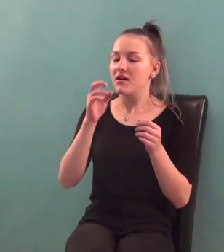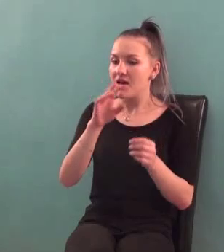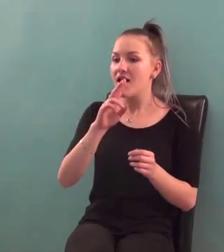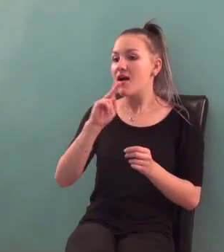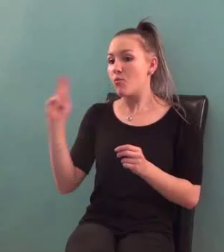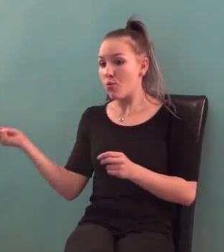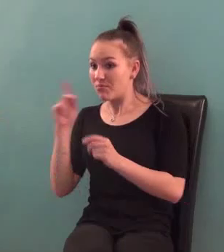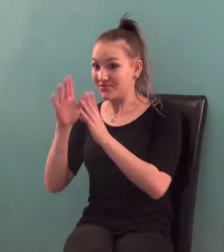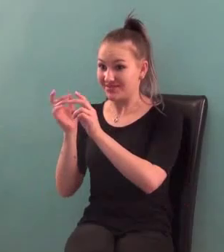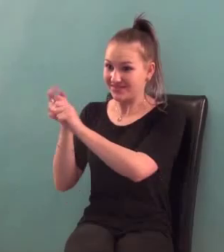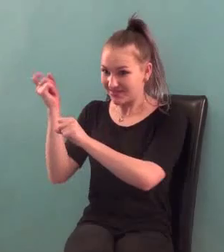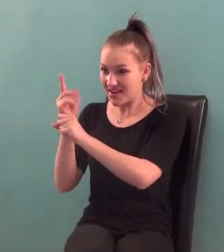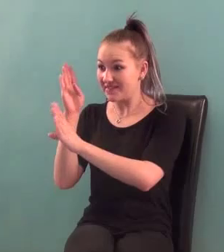W drugim miejscu jest chłopiec, który rzuca kamieniami i ukrywa się.